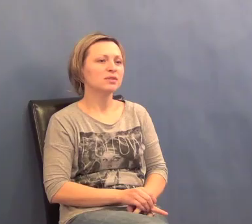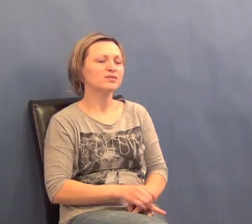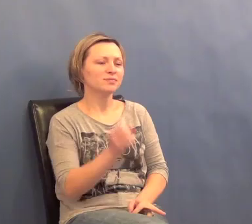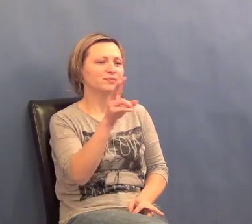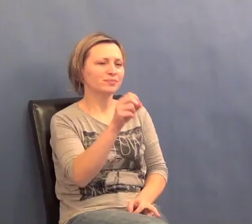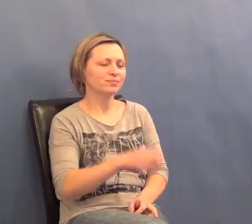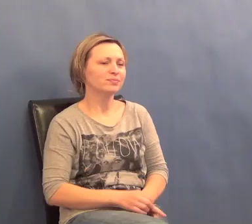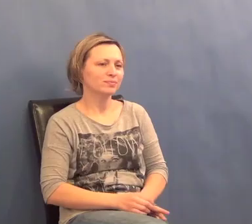Tak, tak.